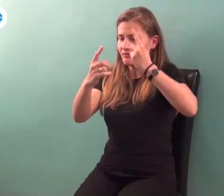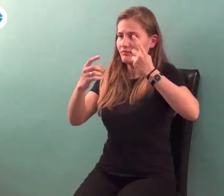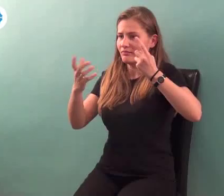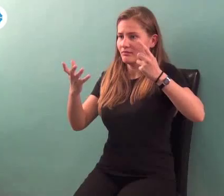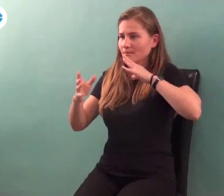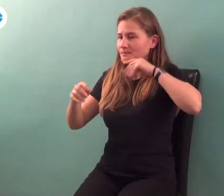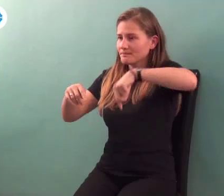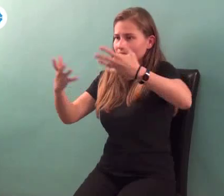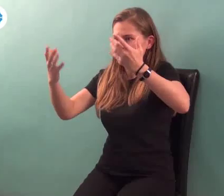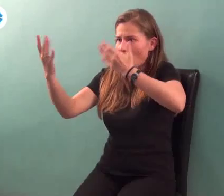Chyba tutaj jest jakiś pożar.